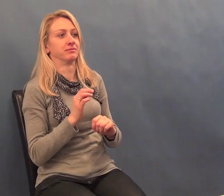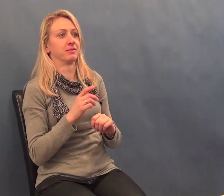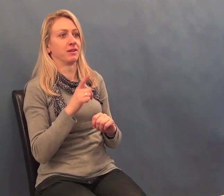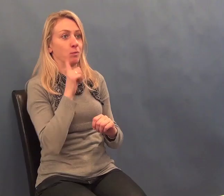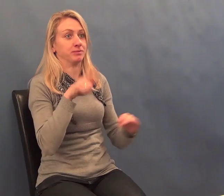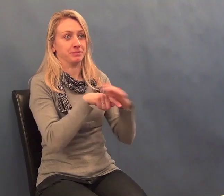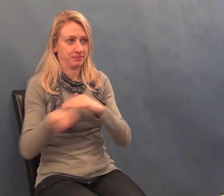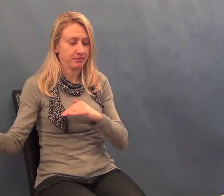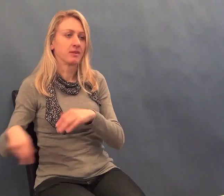Chłopak ucieka.